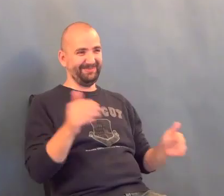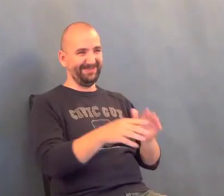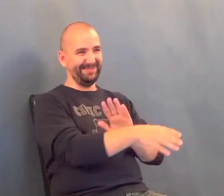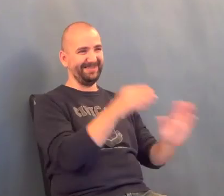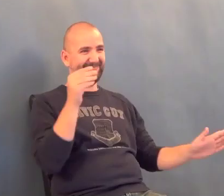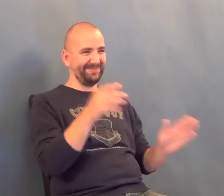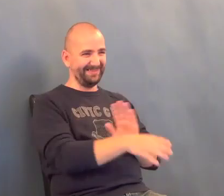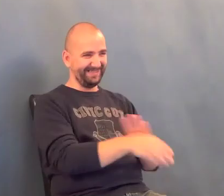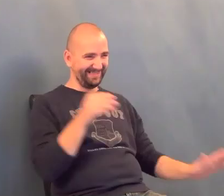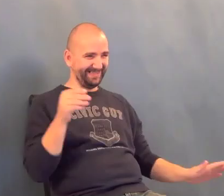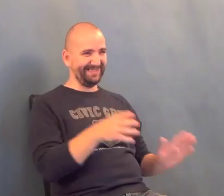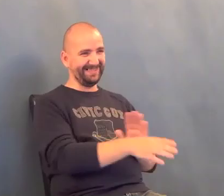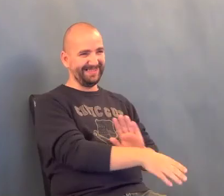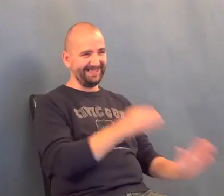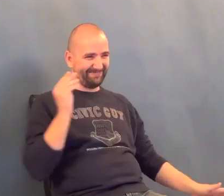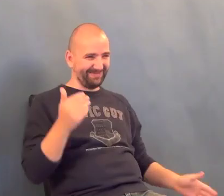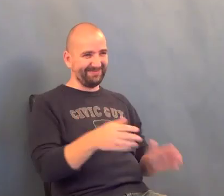Może ktoś ukradł.